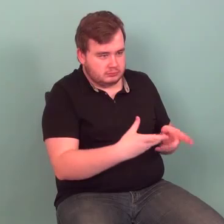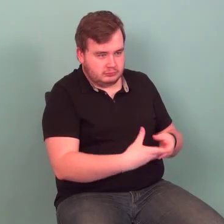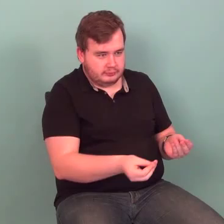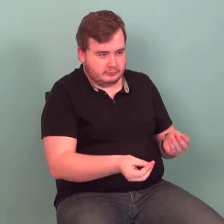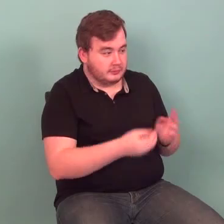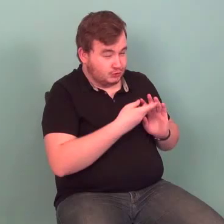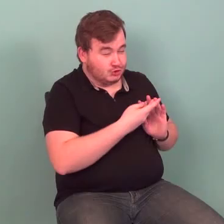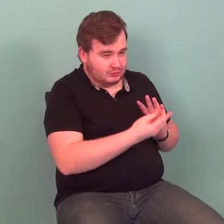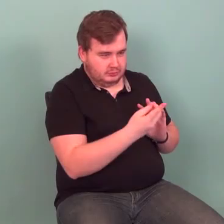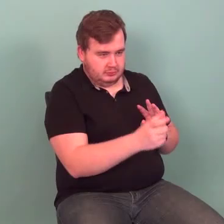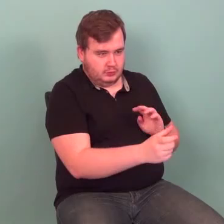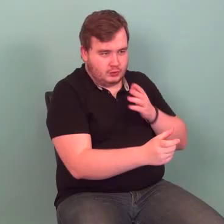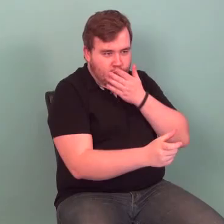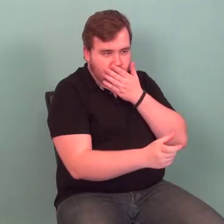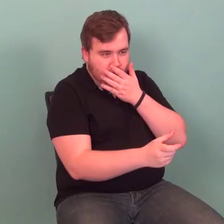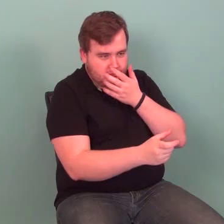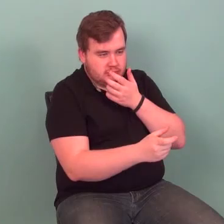Jest płot i jednej części nie ma.